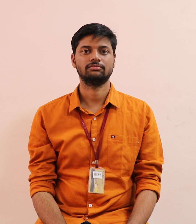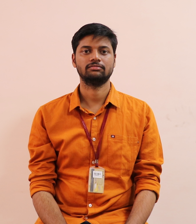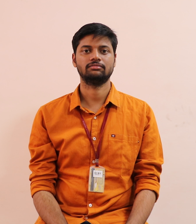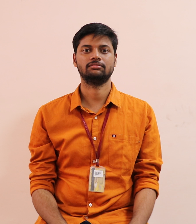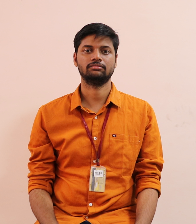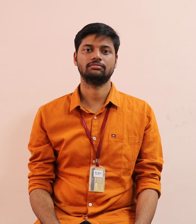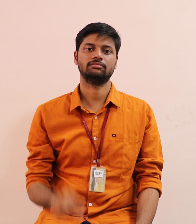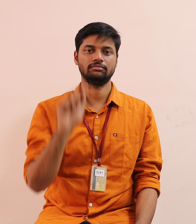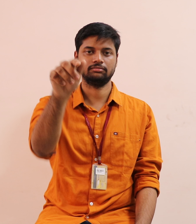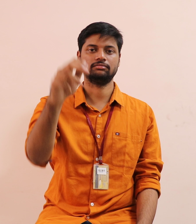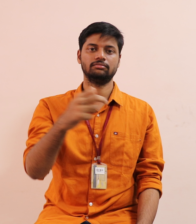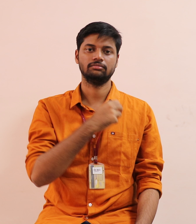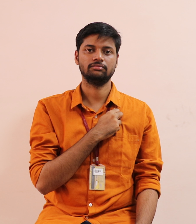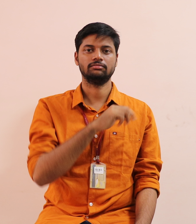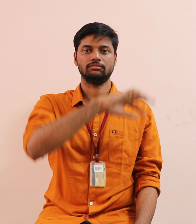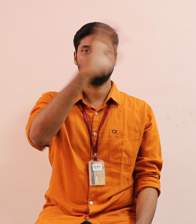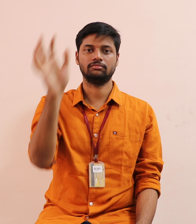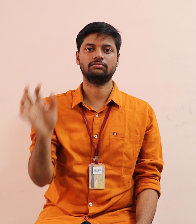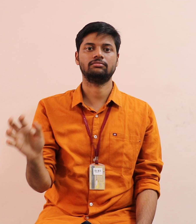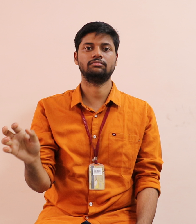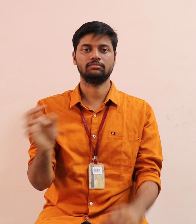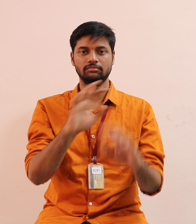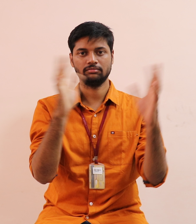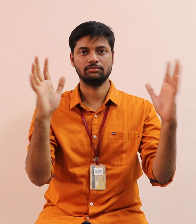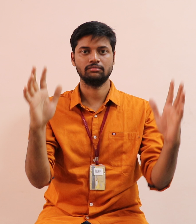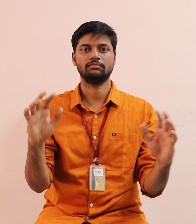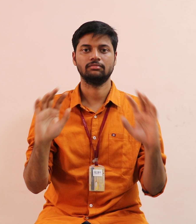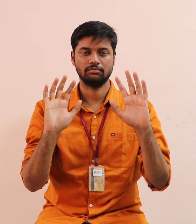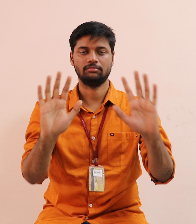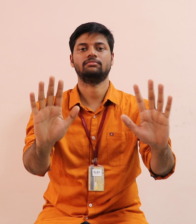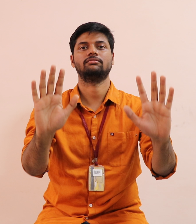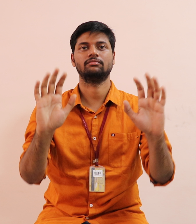do not be stubborn